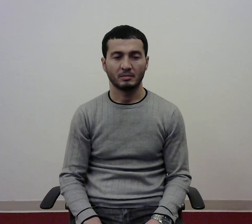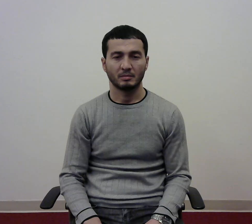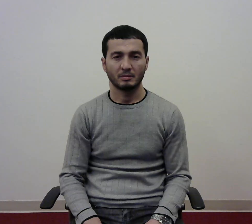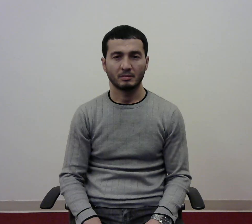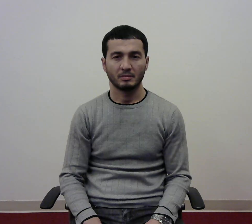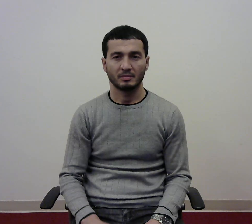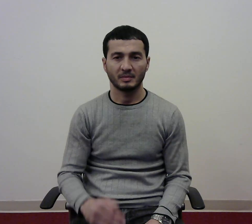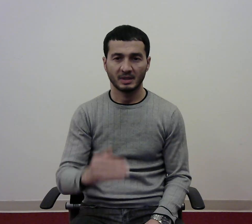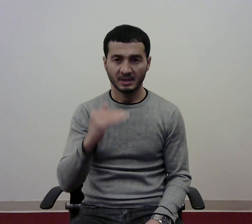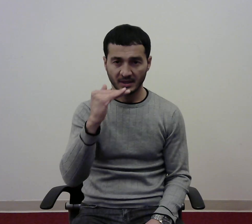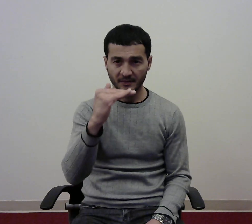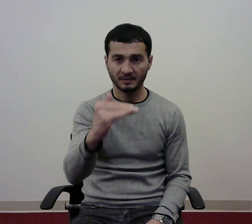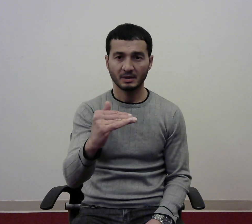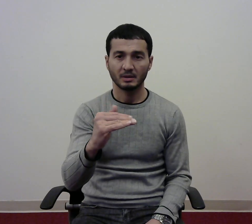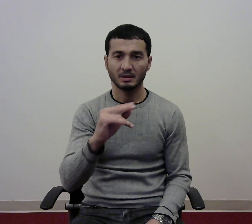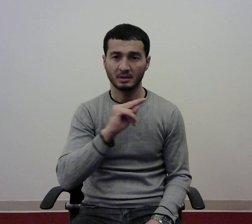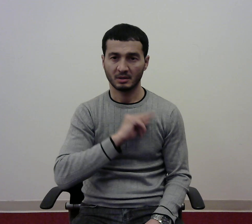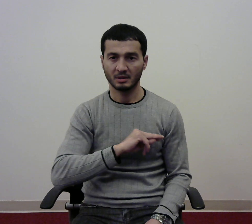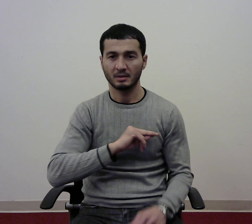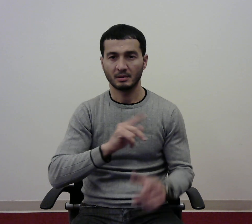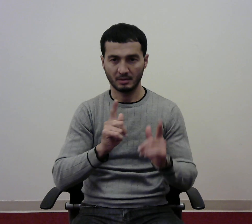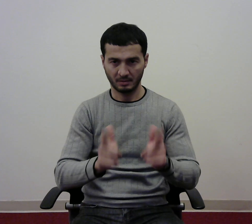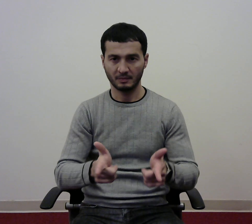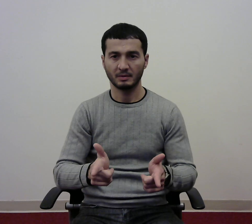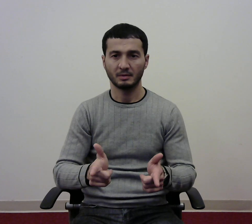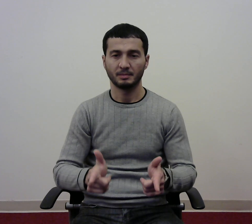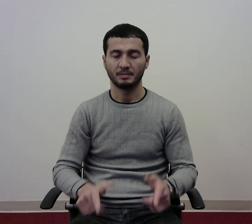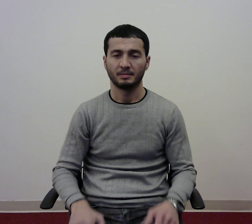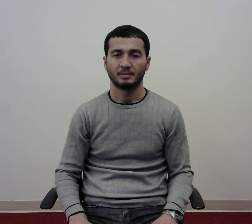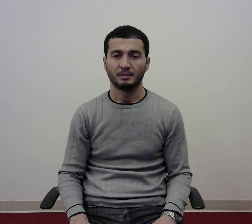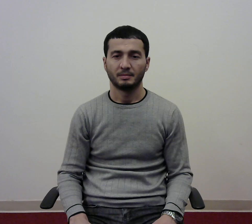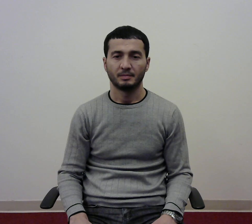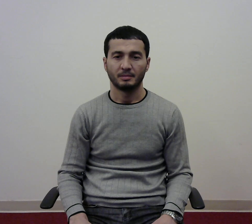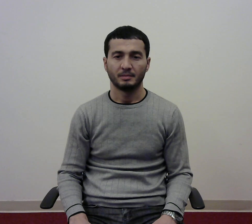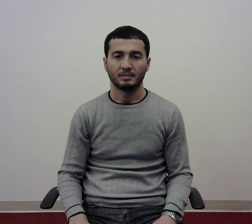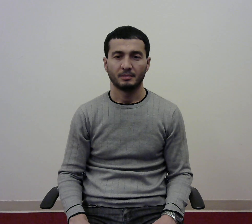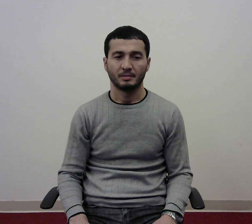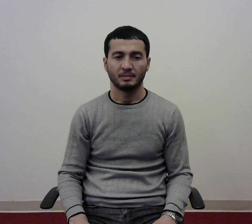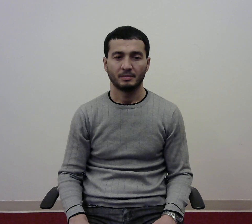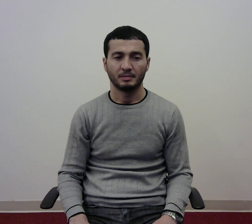Siz işdən razısınız?